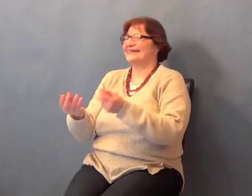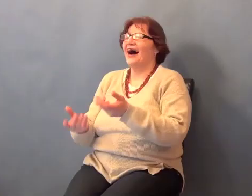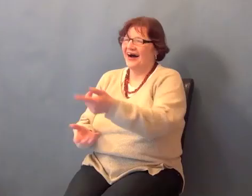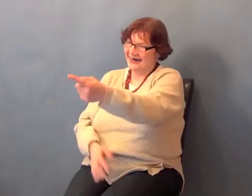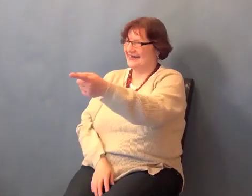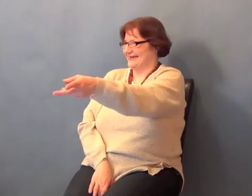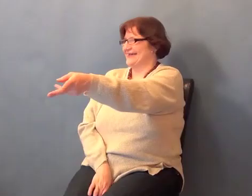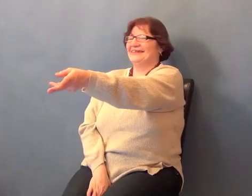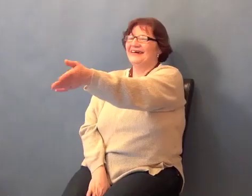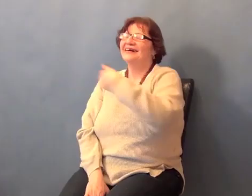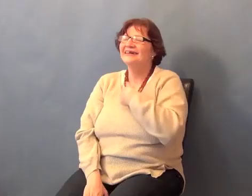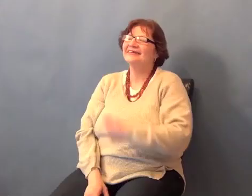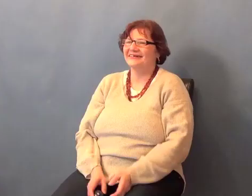O, fajnie.